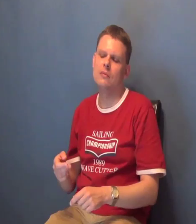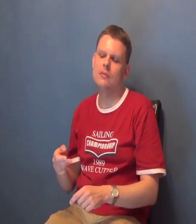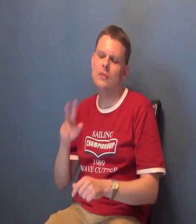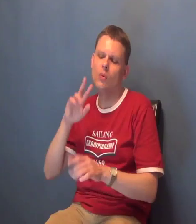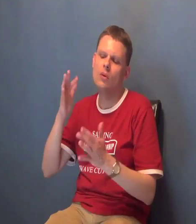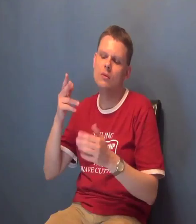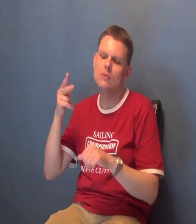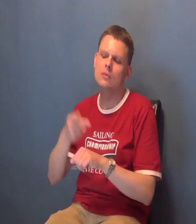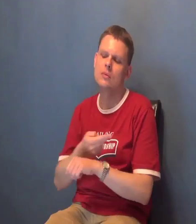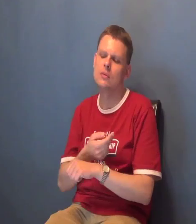Ktoś łatwo może się przewrócić.